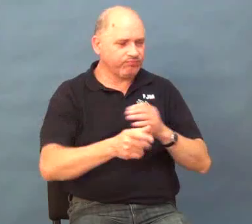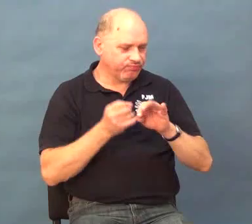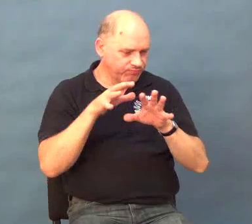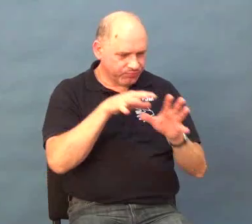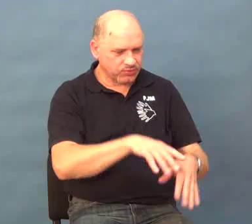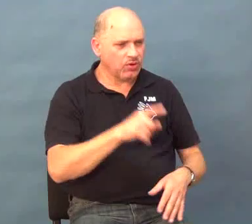Przewraca się.